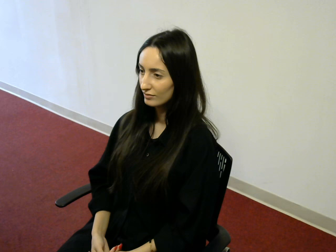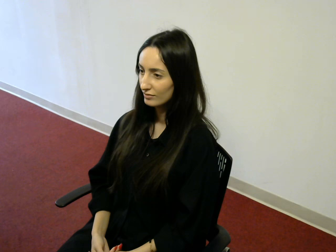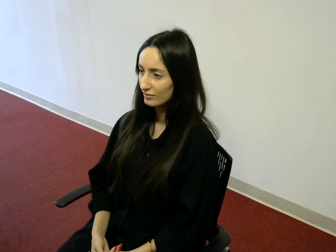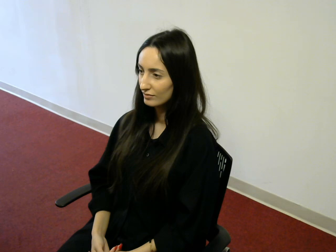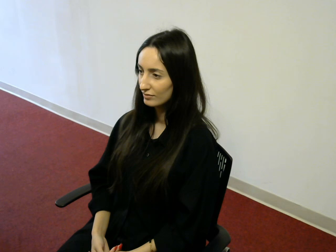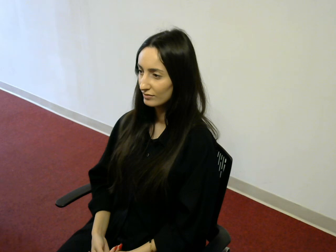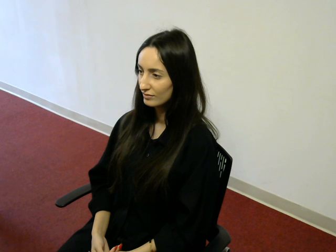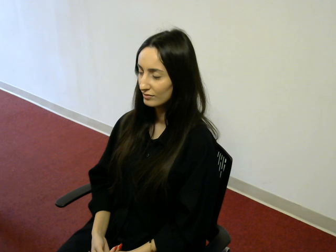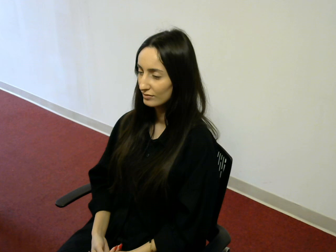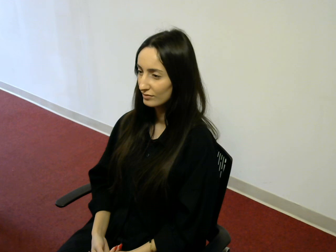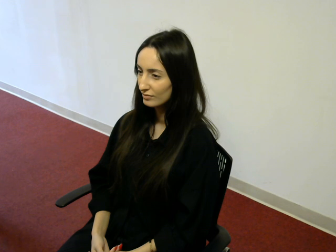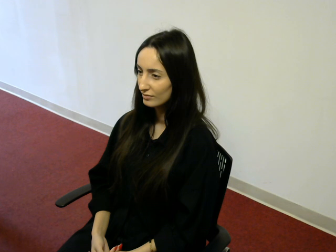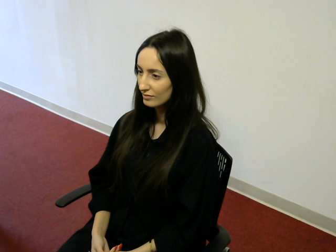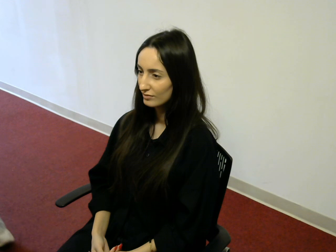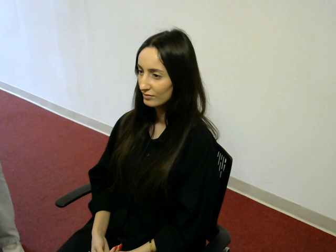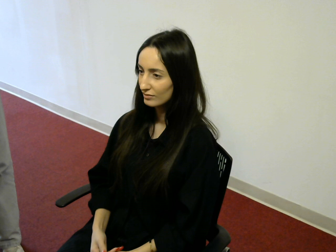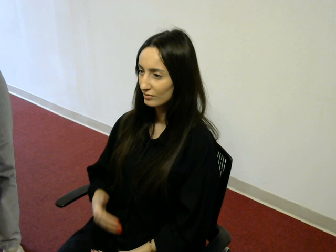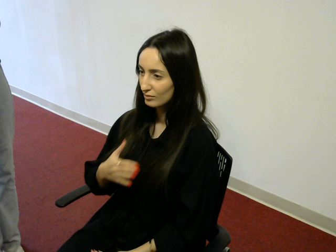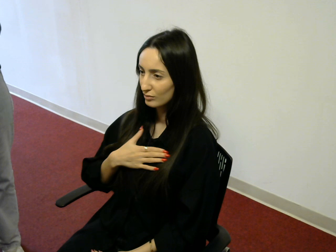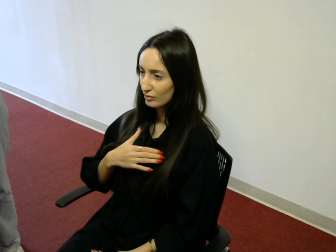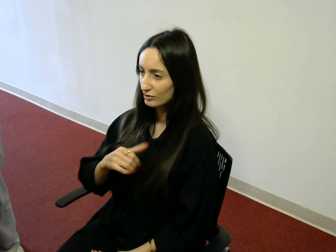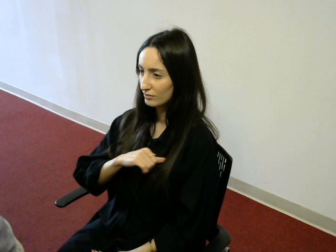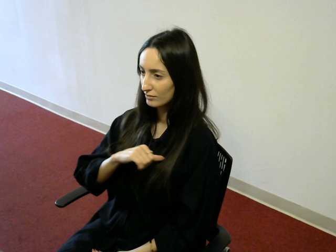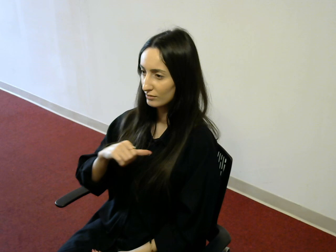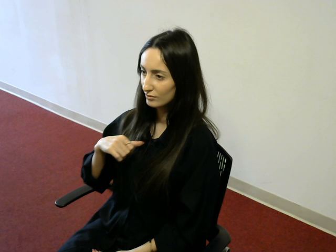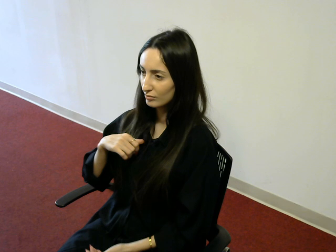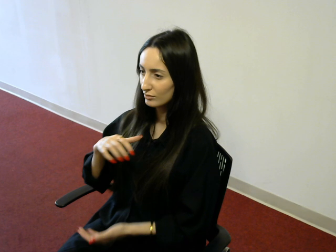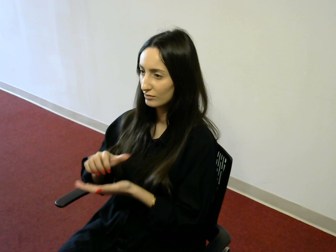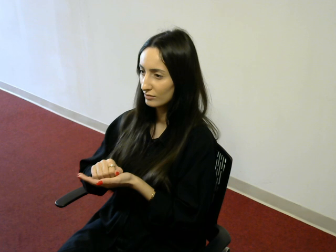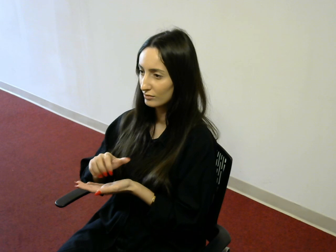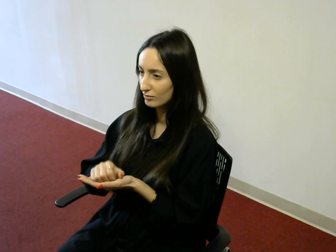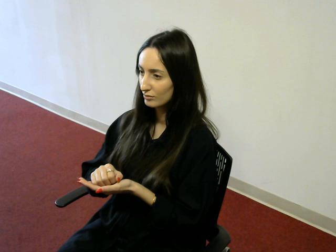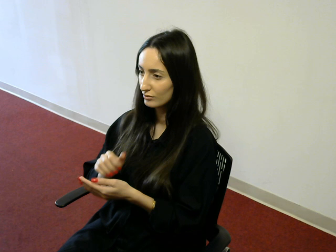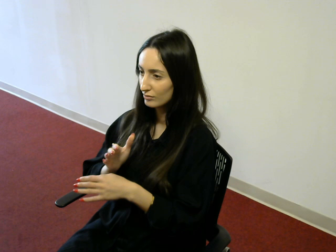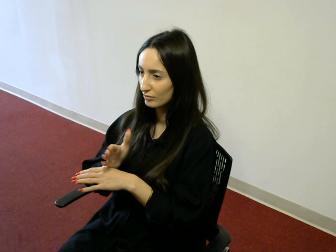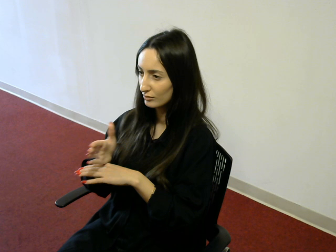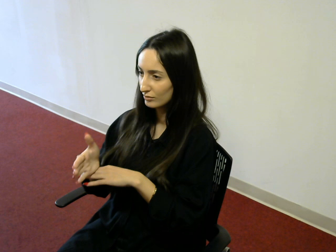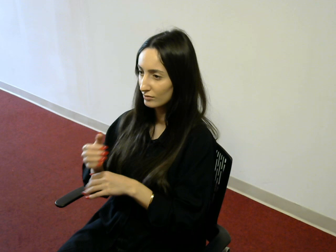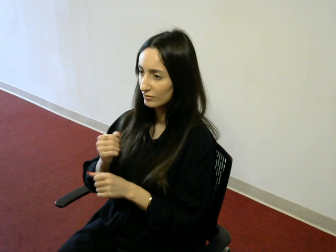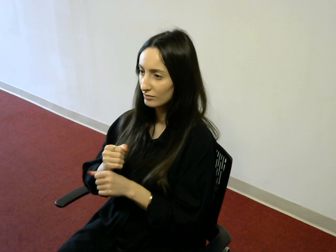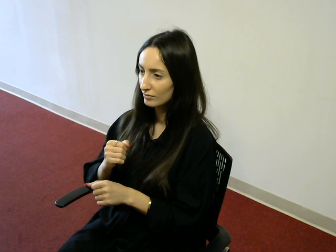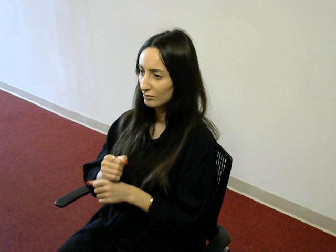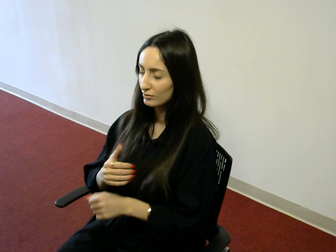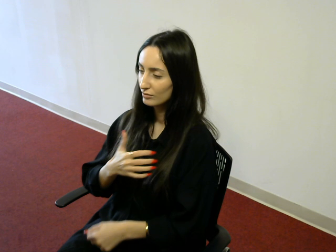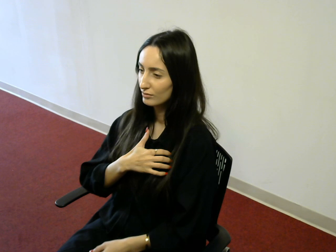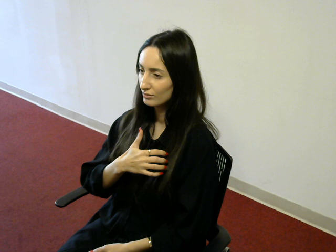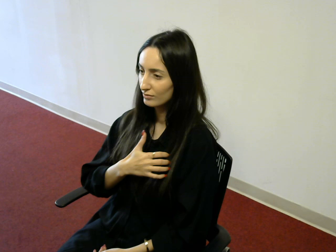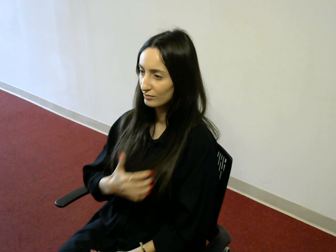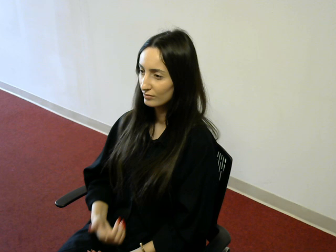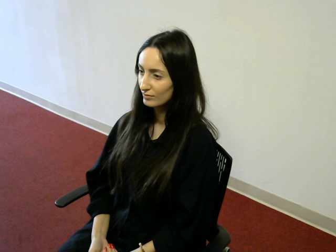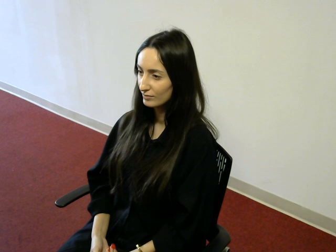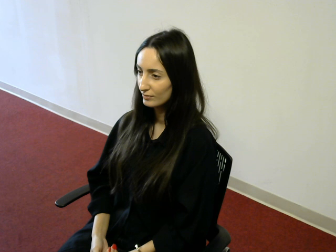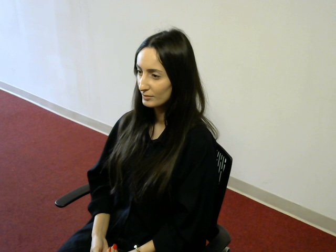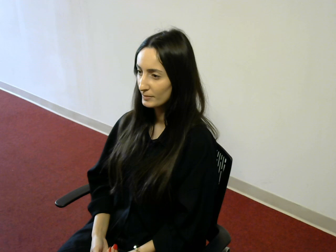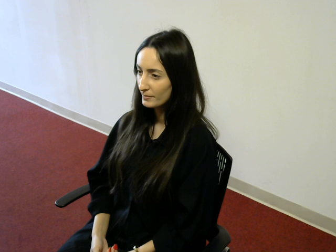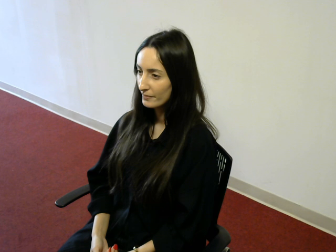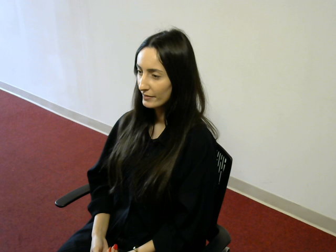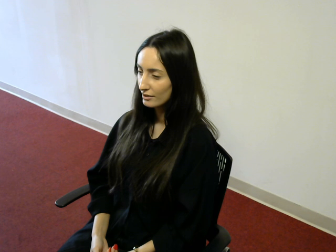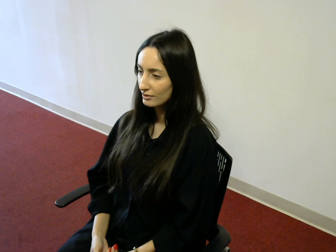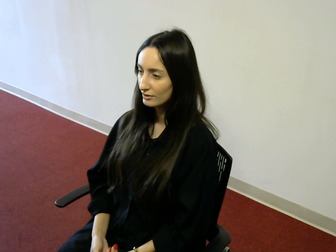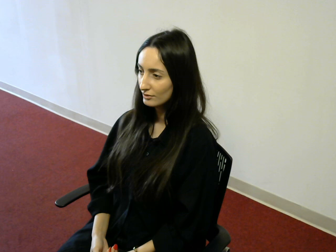Mən özünüməşğulluğa müraciət etmək istəyirəm